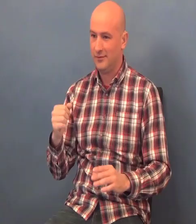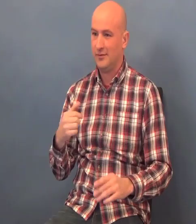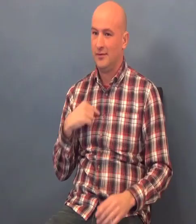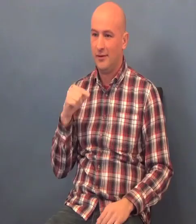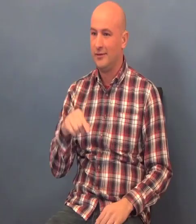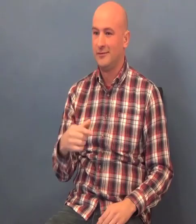Przyjdę.